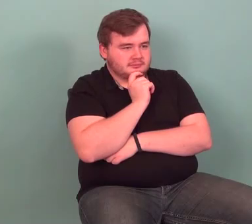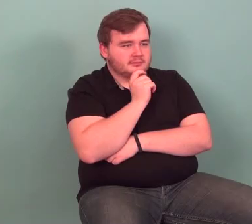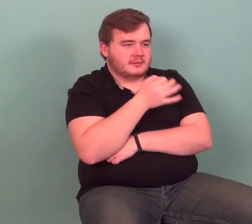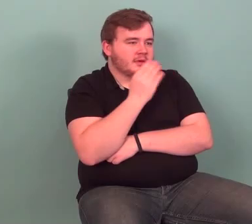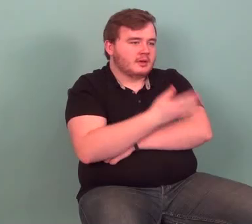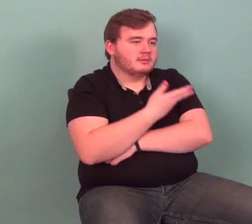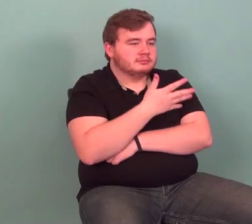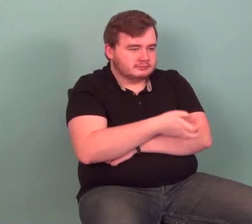Teraz to tylko hamować.